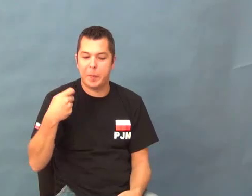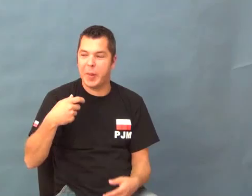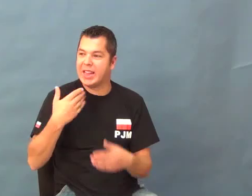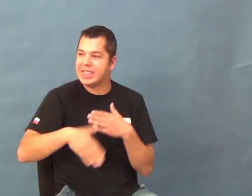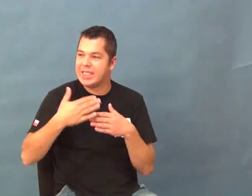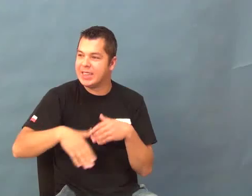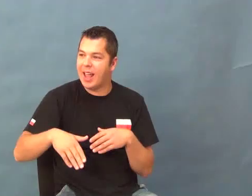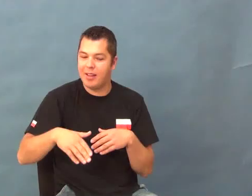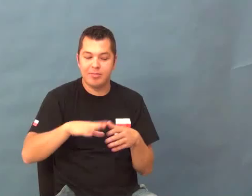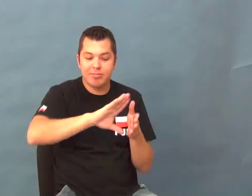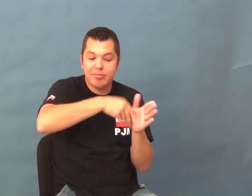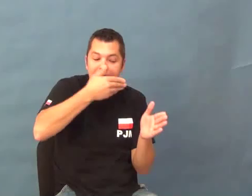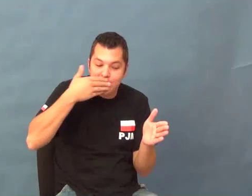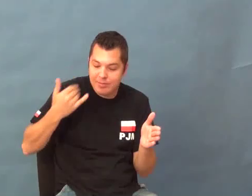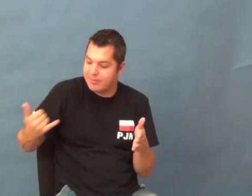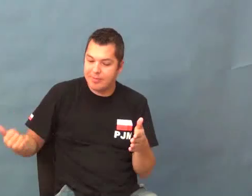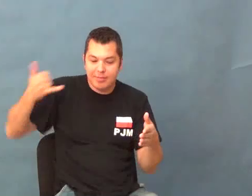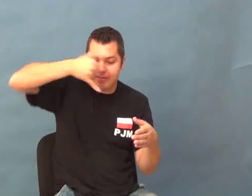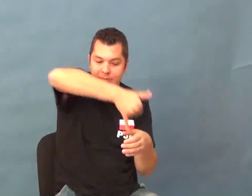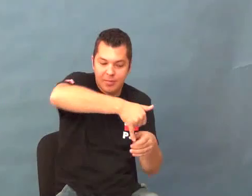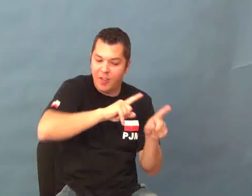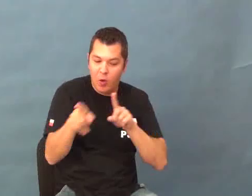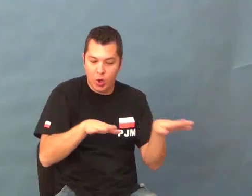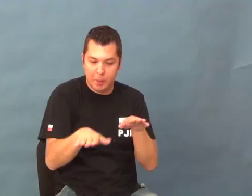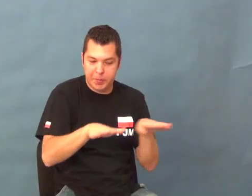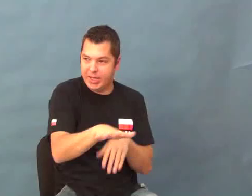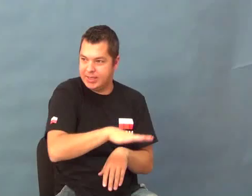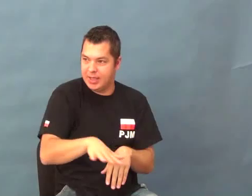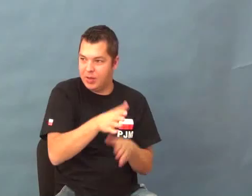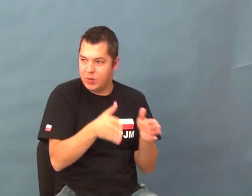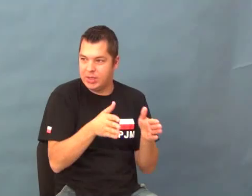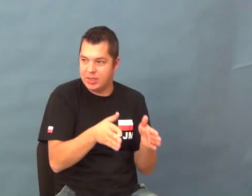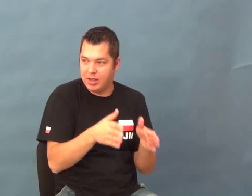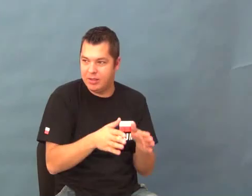Jeśli benzyna się skończyła, to nie wolno tym miejscu na ulicy tankować.